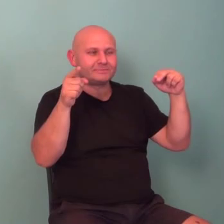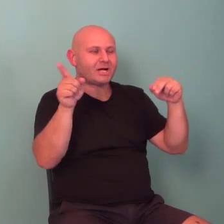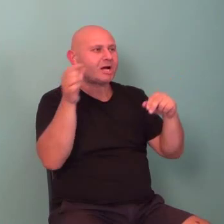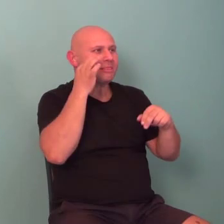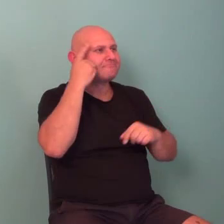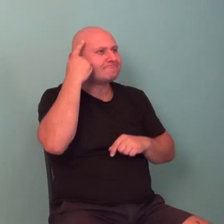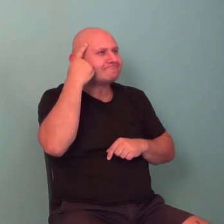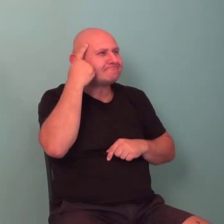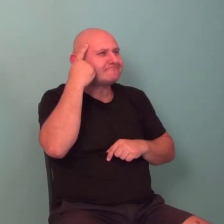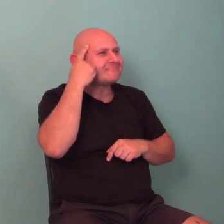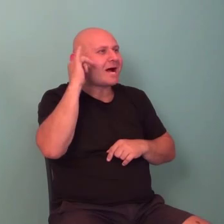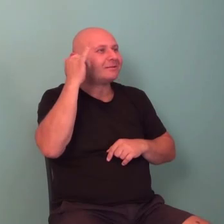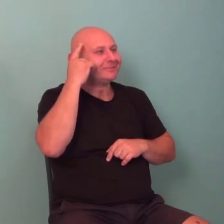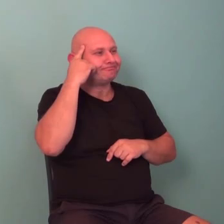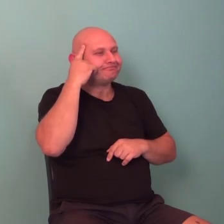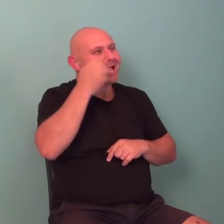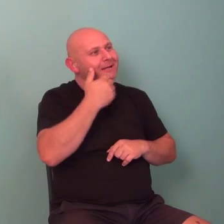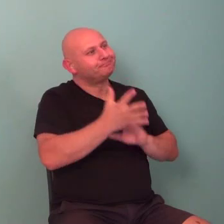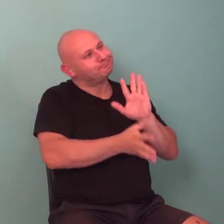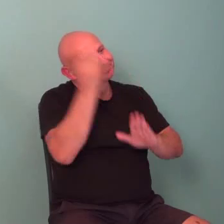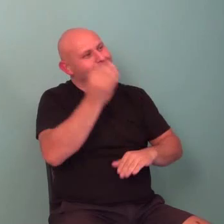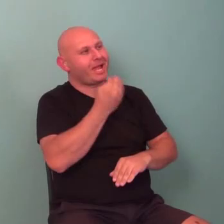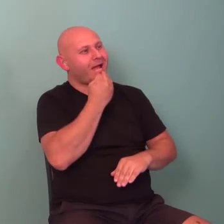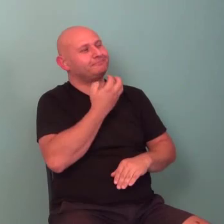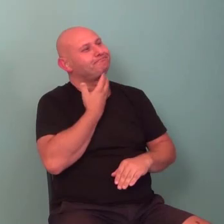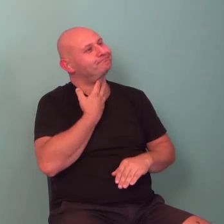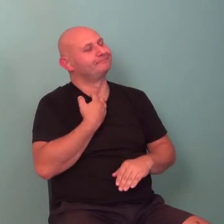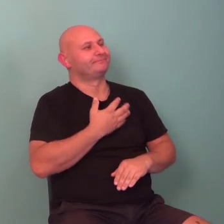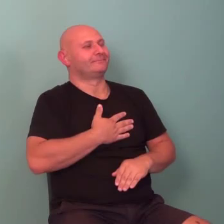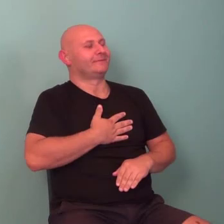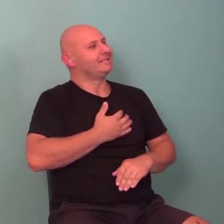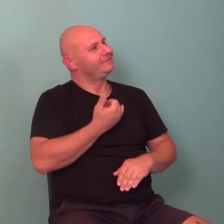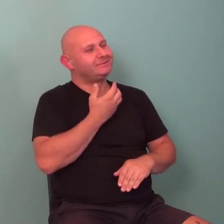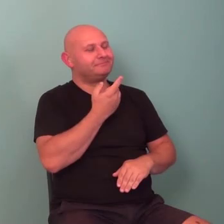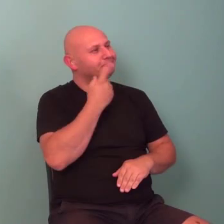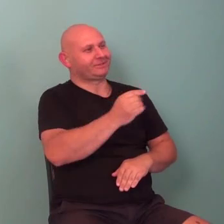Kot myśli sobie, że chciałby coś zjeść, chce ukraść ptaszka, ma na niego ochotę.